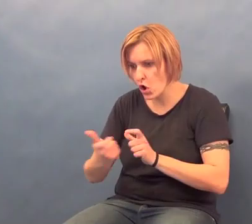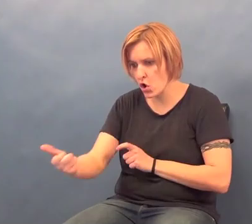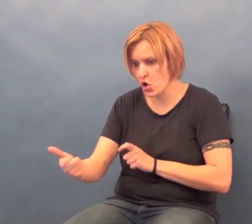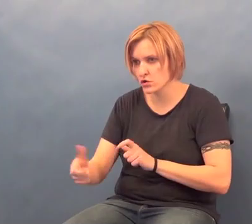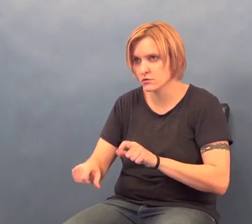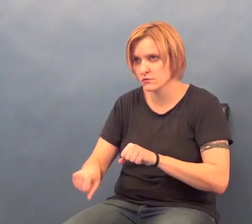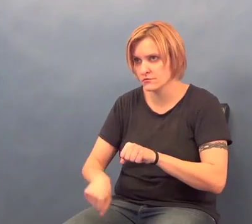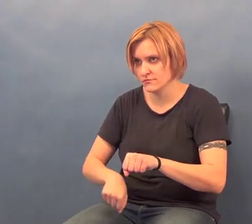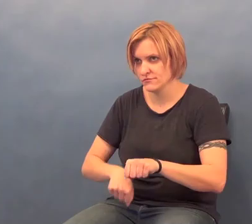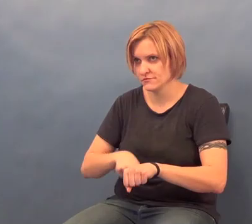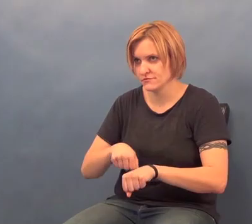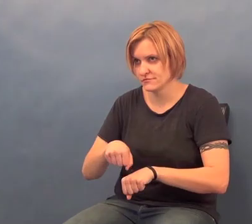Pedałuje się, tak.